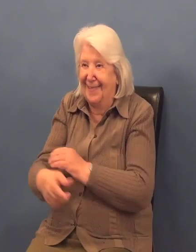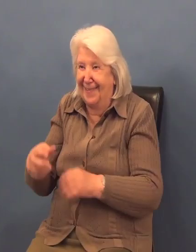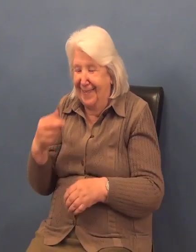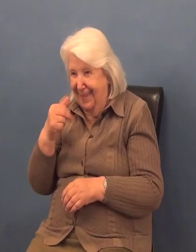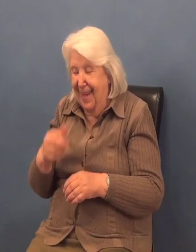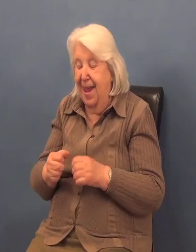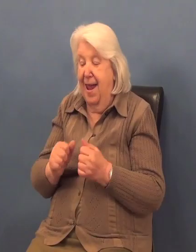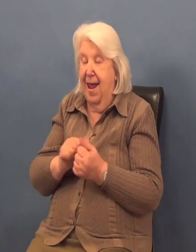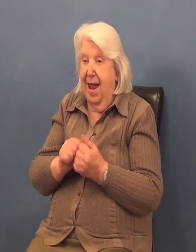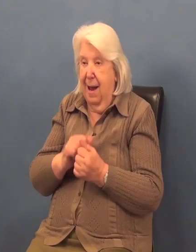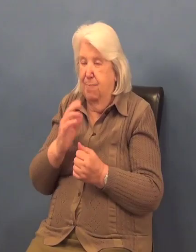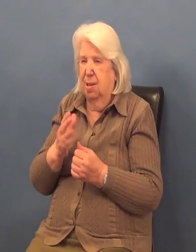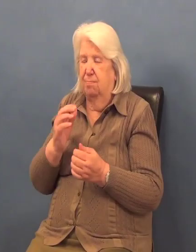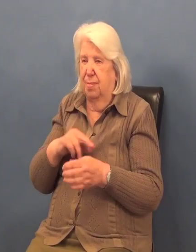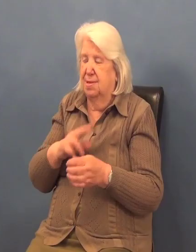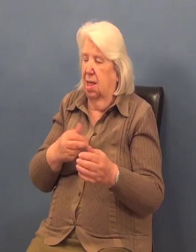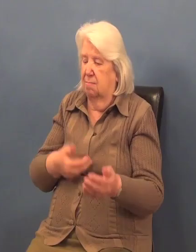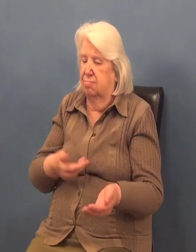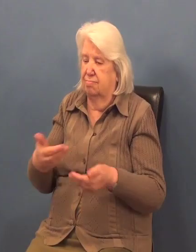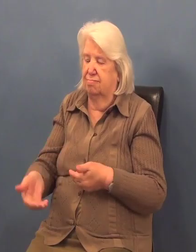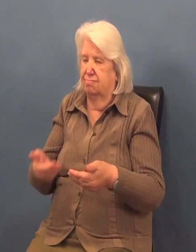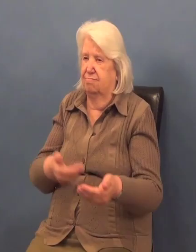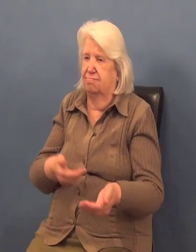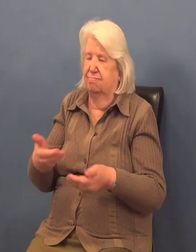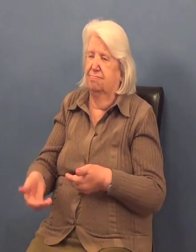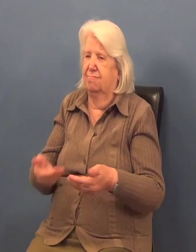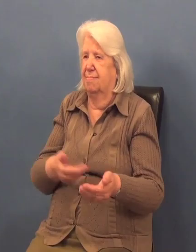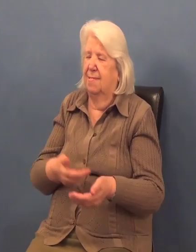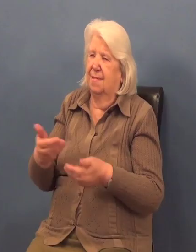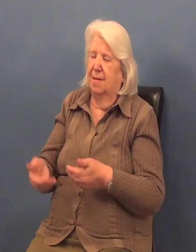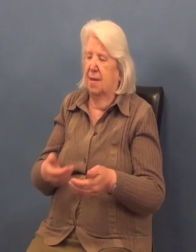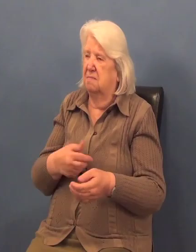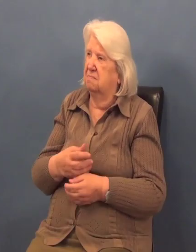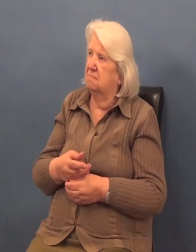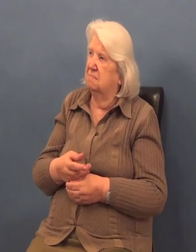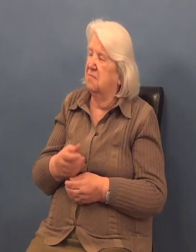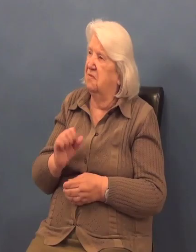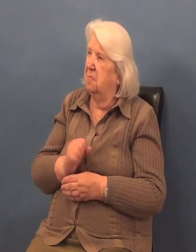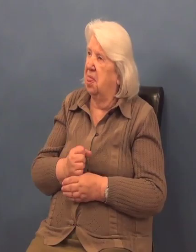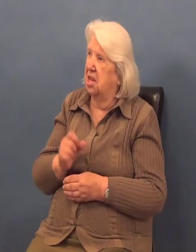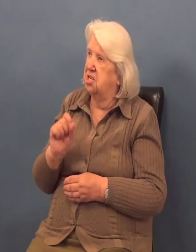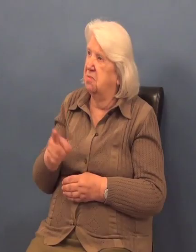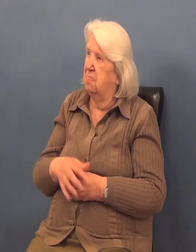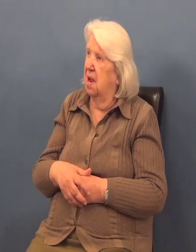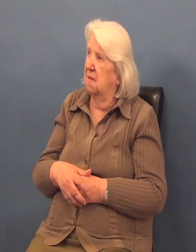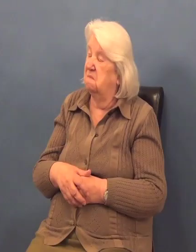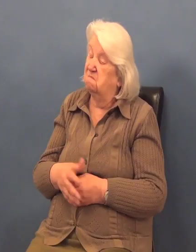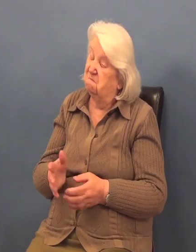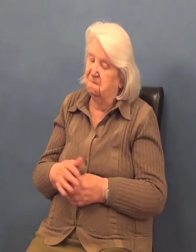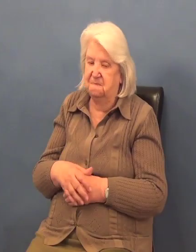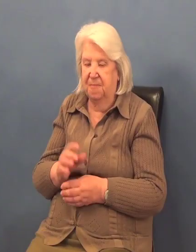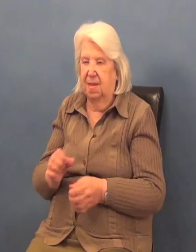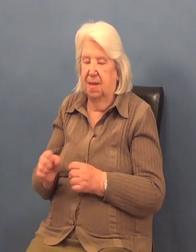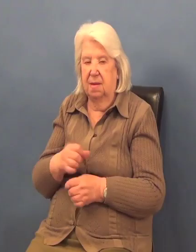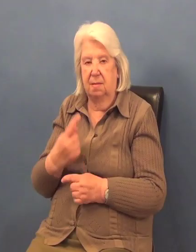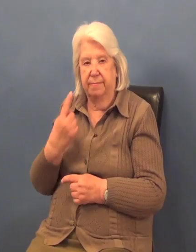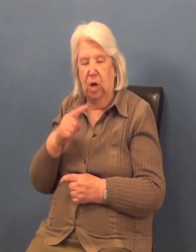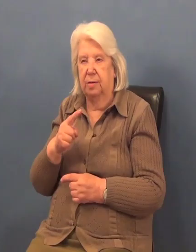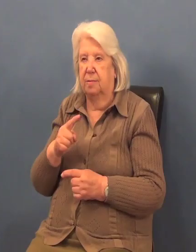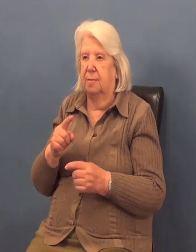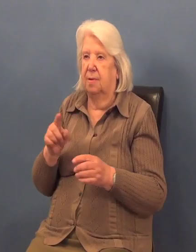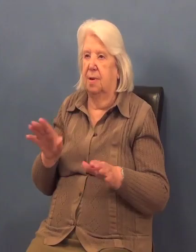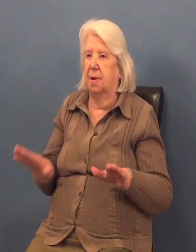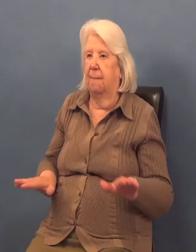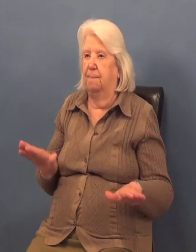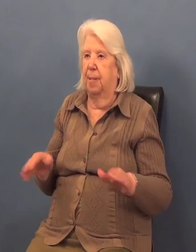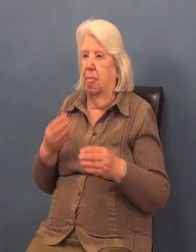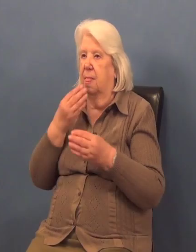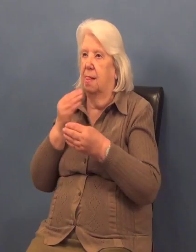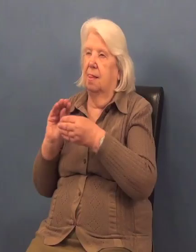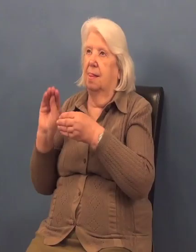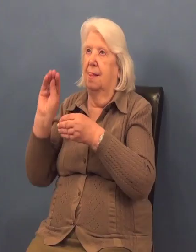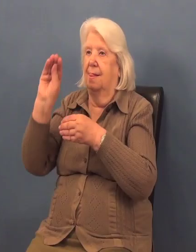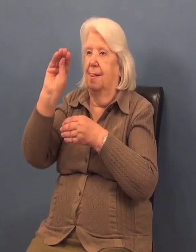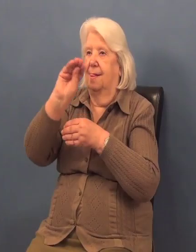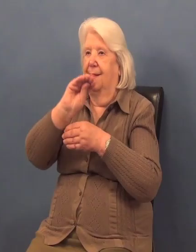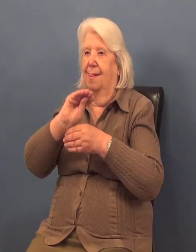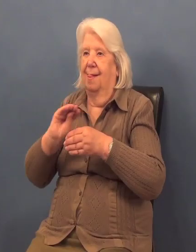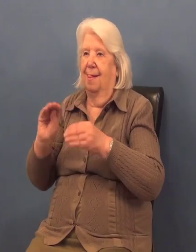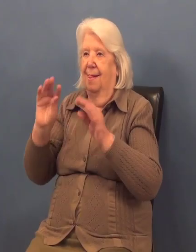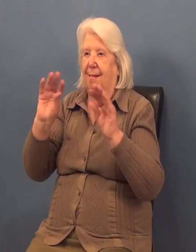A potem policjant idzie, idzie i zauważa wybitą szybę. Idzie dalej i zauważa Chaplina, który kituje wstawioną szybę.